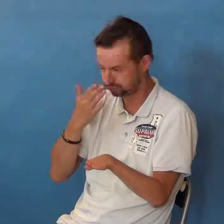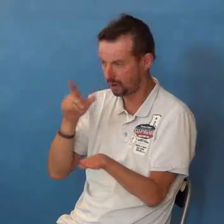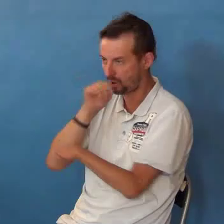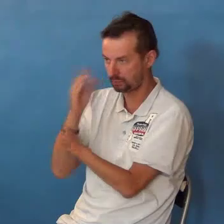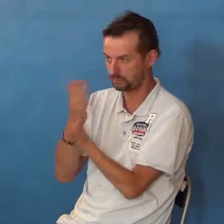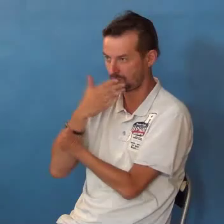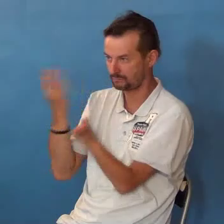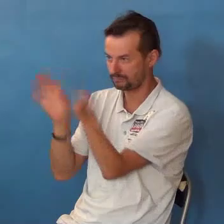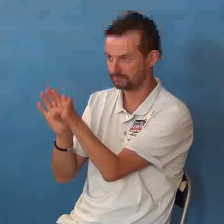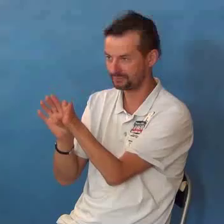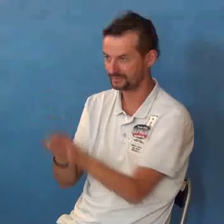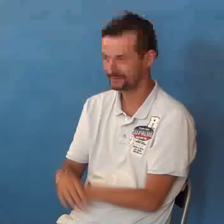A ptaszka już nie ma, jest zamknięty w zegarze.